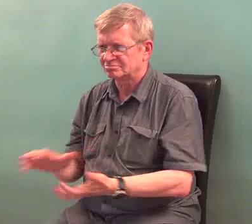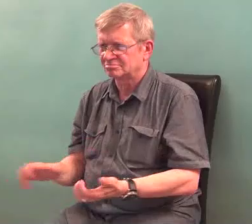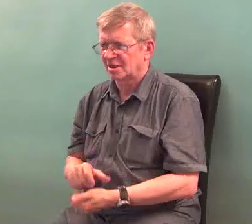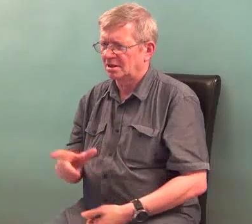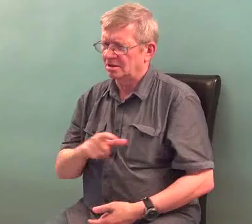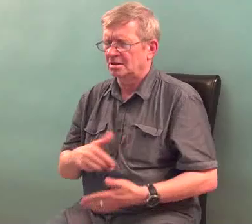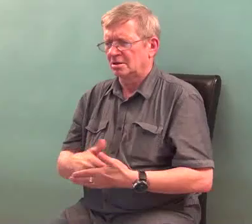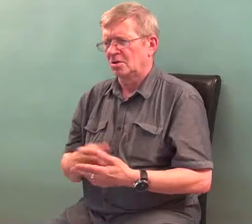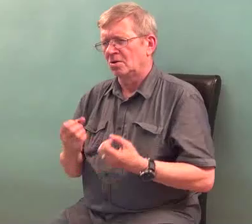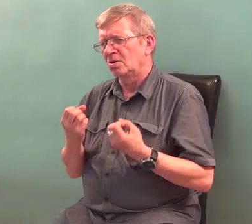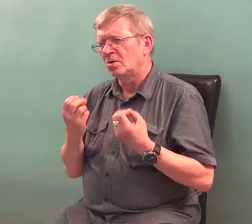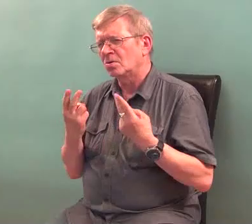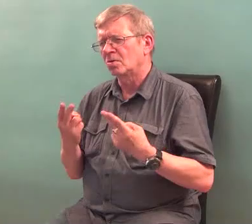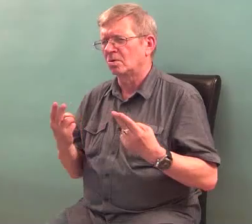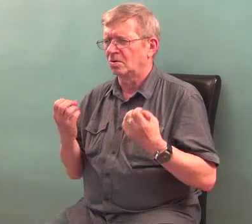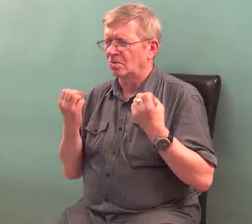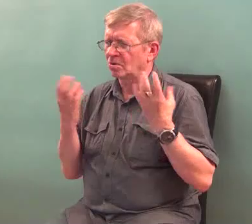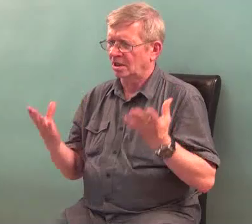My we dwóch będziemy się zachowywać grzecznie, kulturalnie.